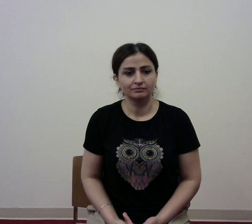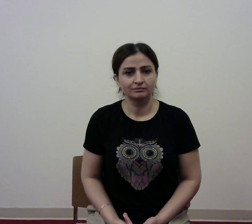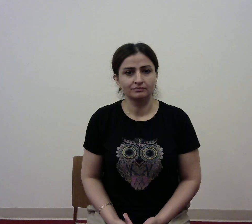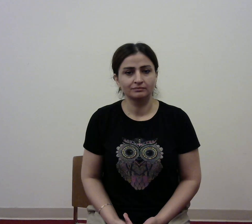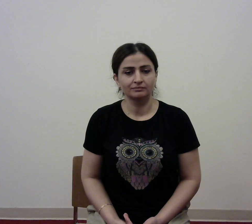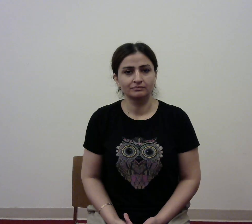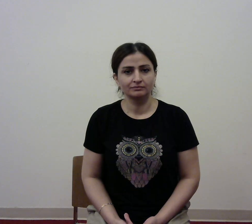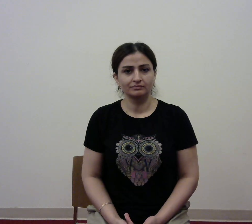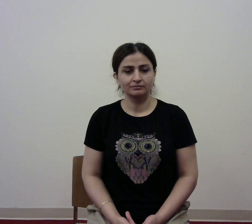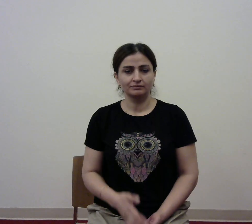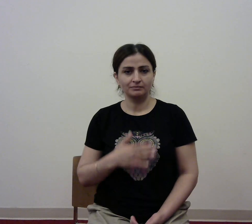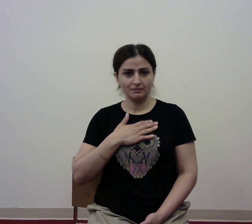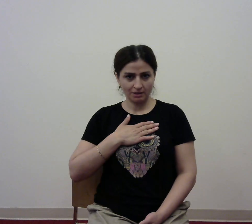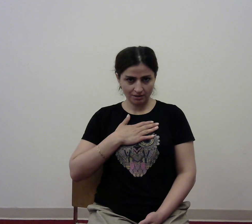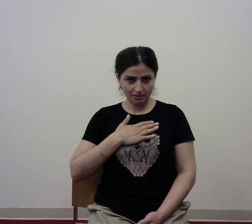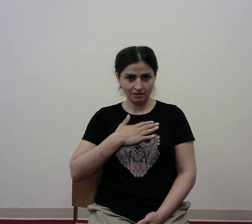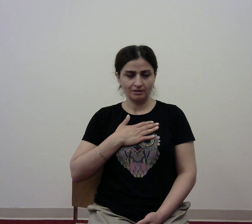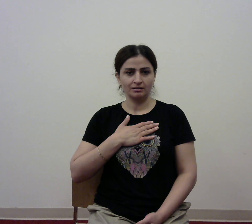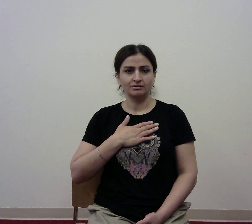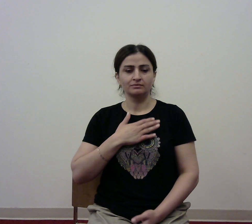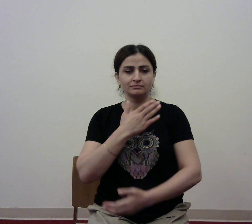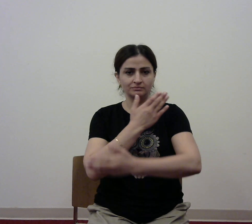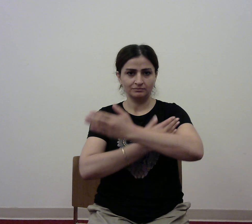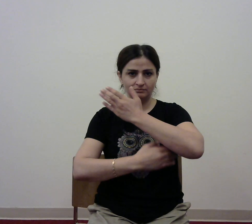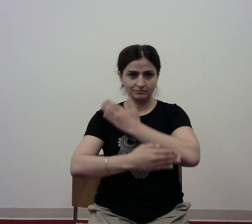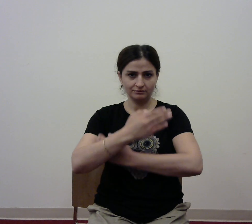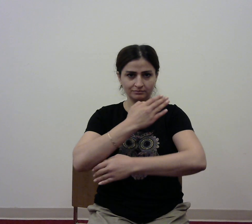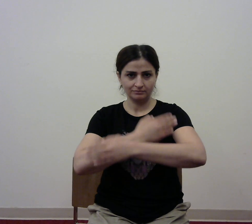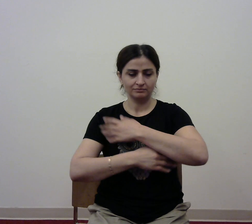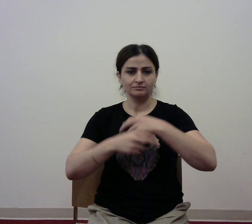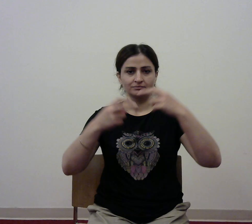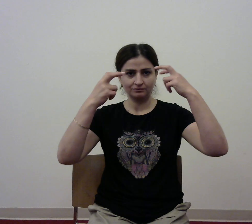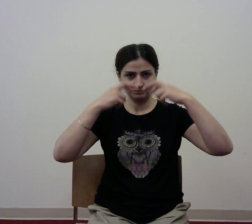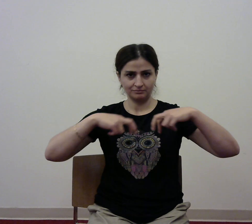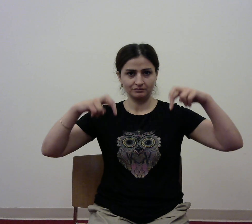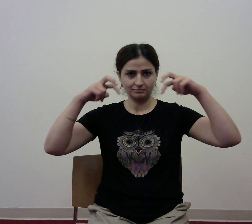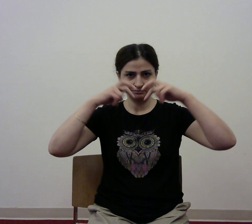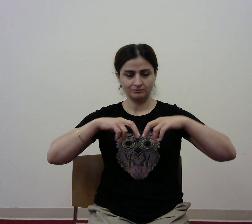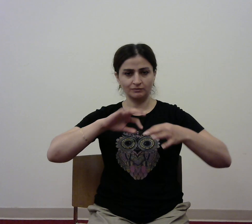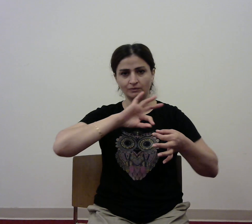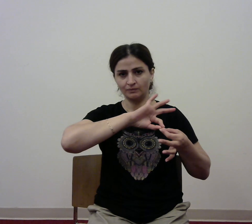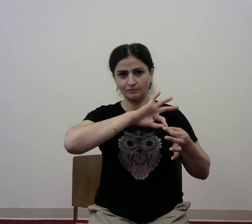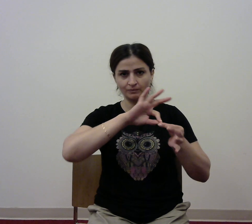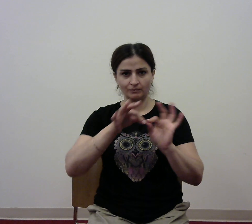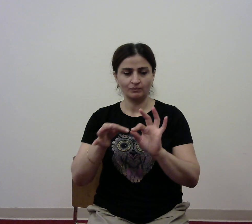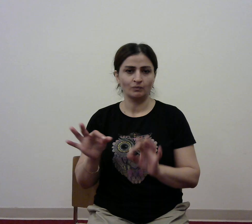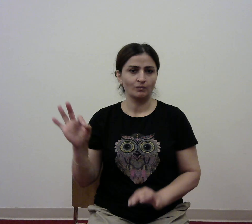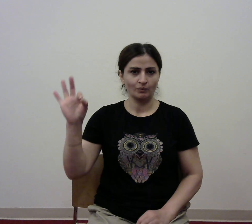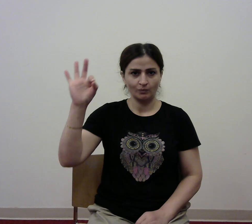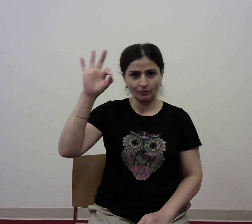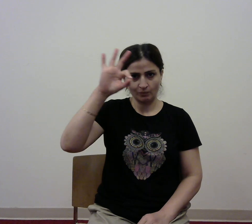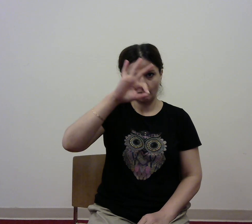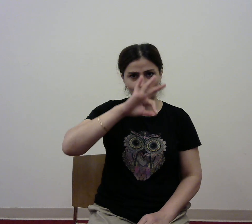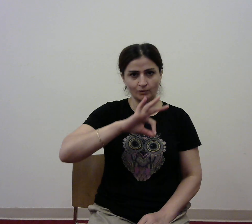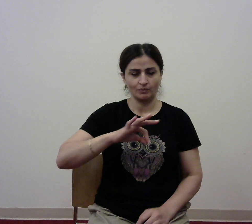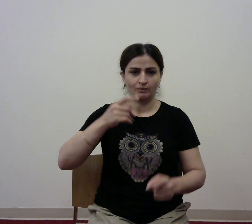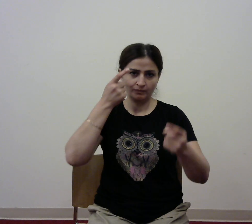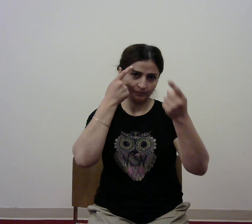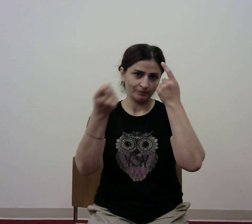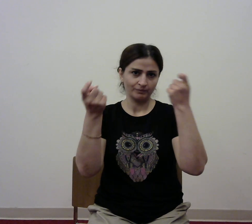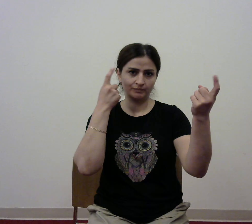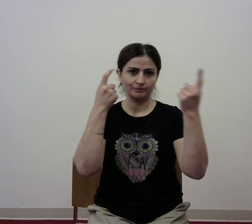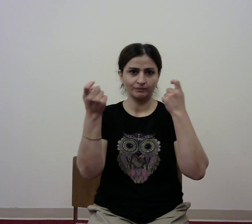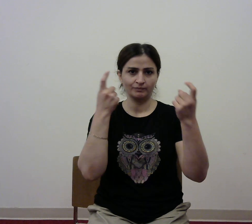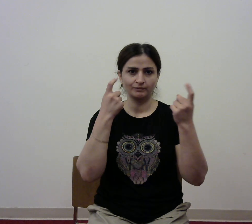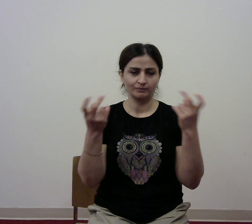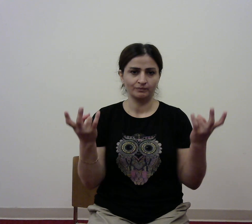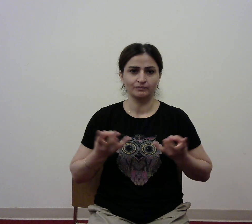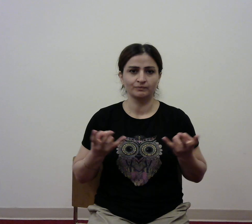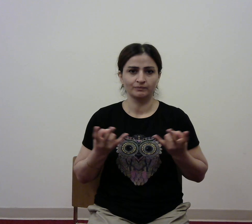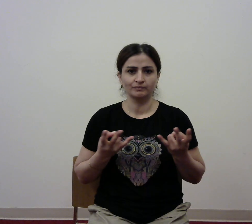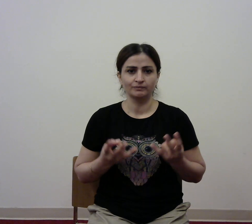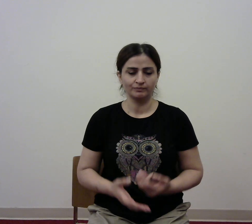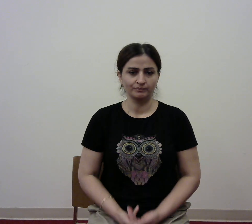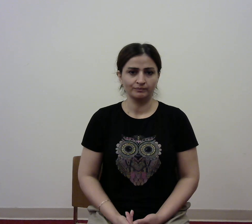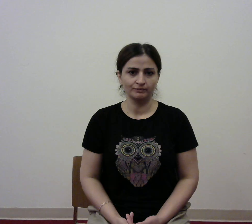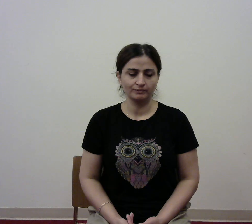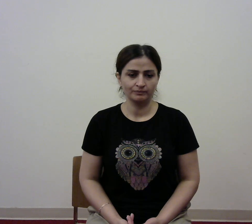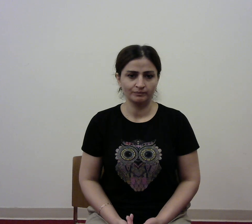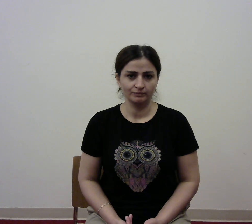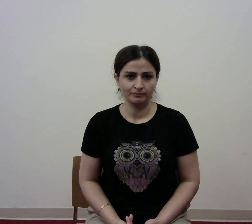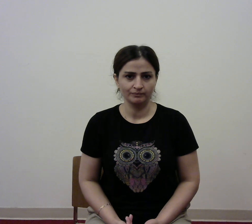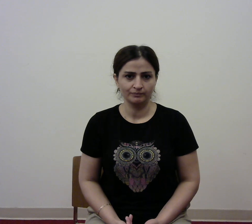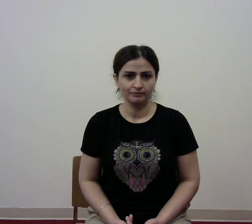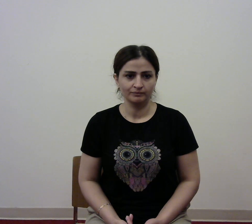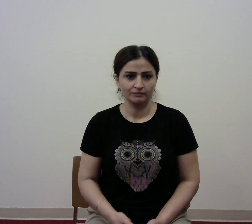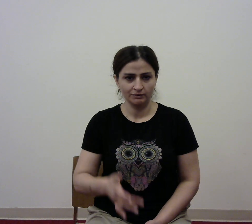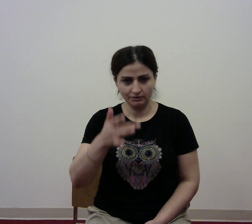Mənə əlillik müayinəsinin nəticəsi barədə məlumat lazımdır